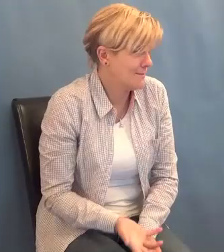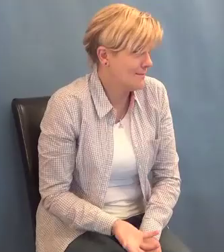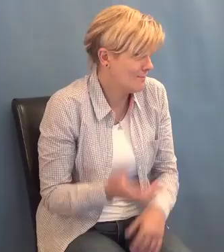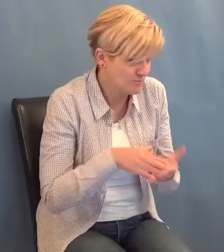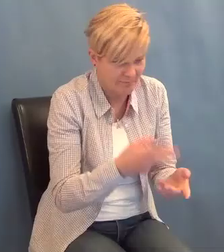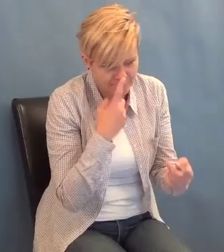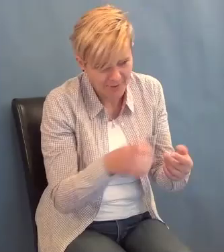Nie ma!